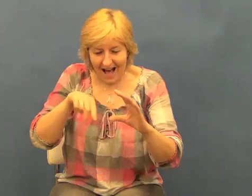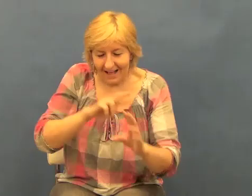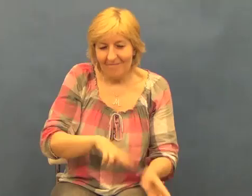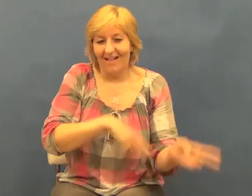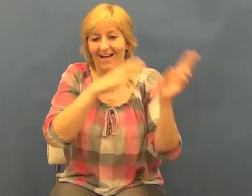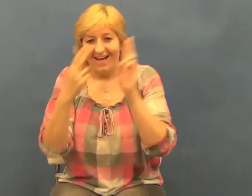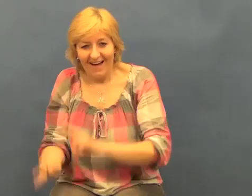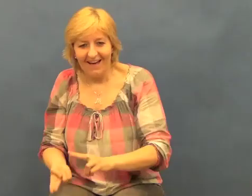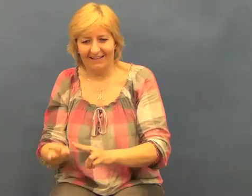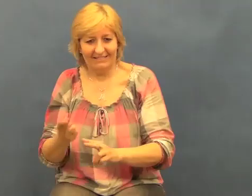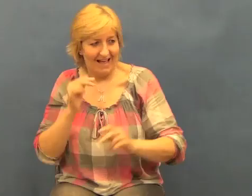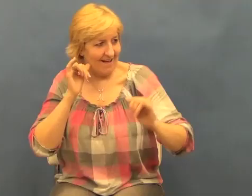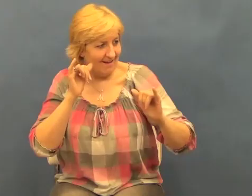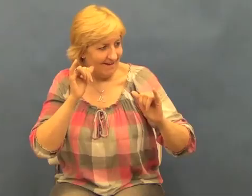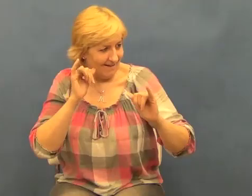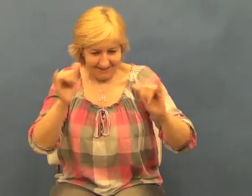Następny - krzyczy.